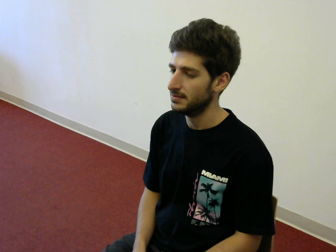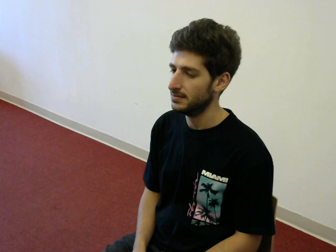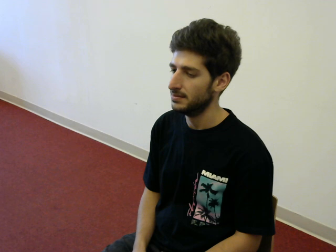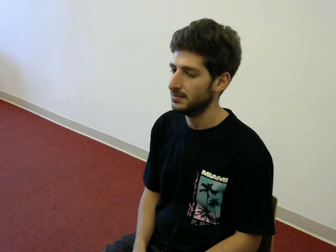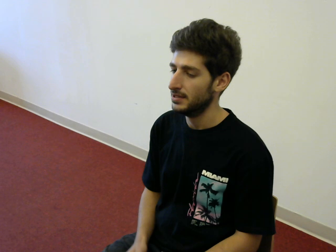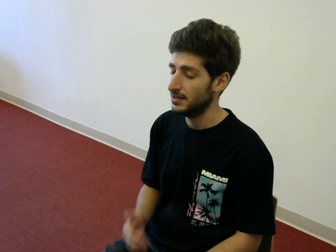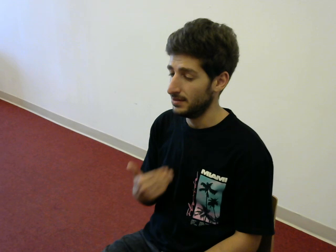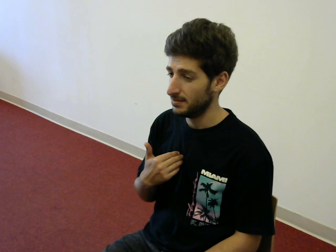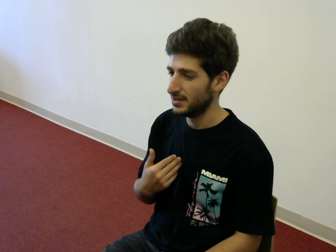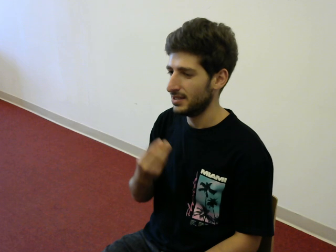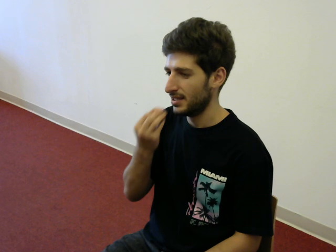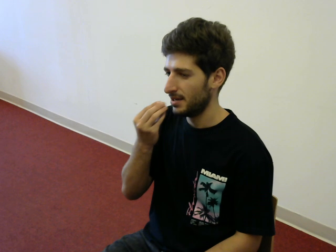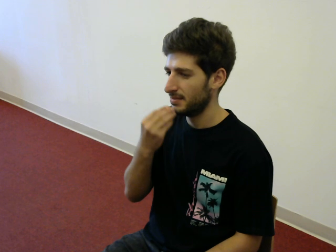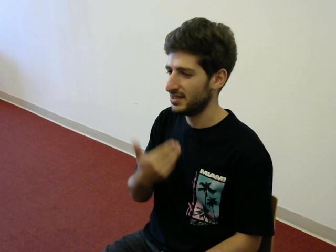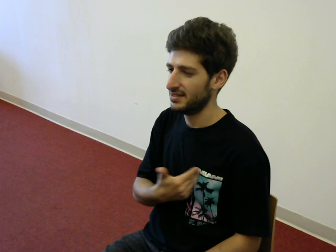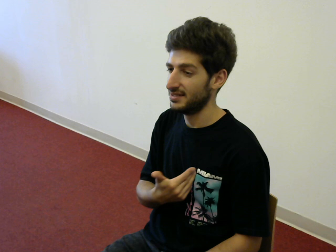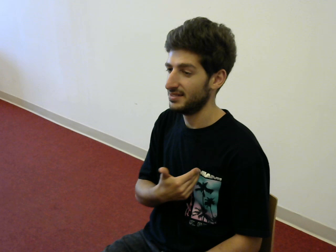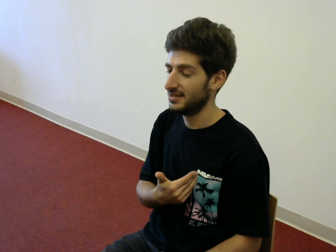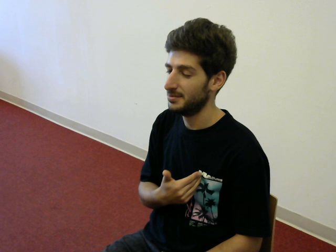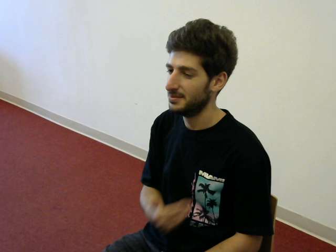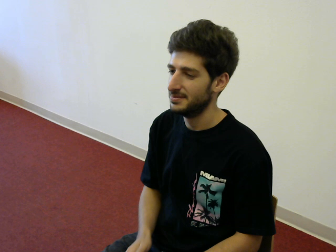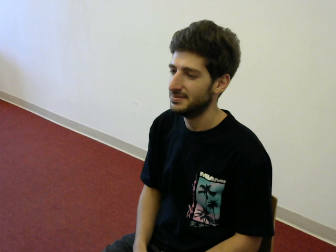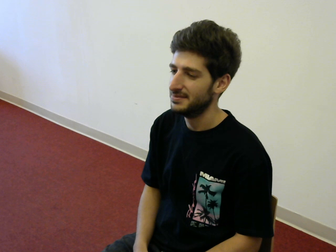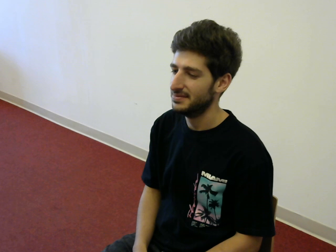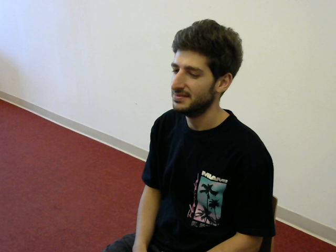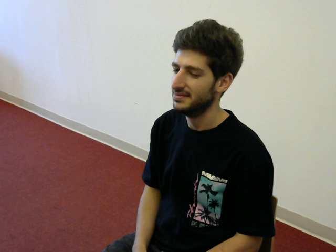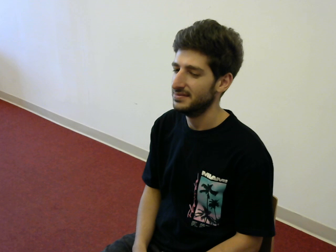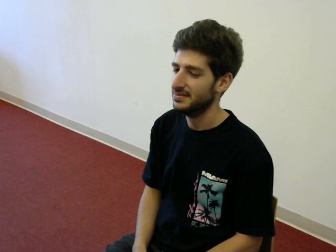Mən yemək istəyirəm